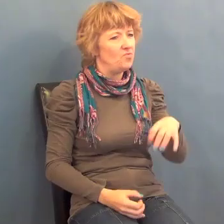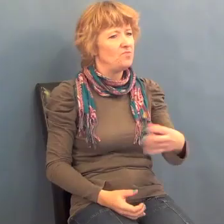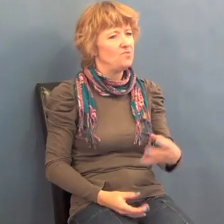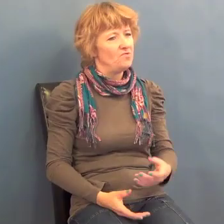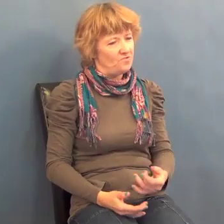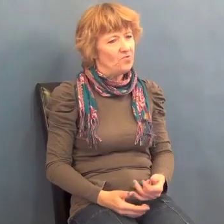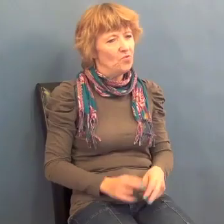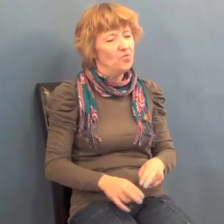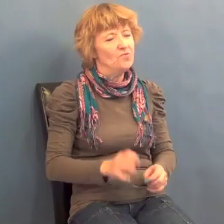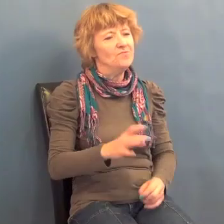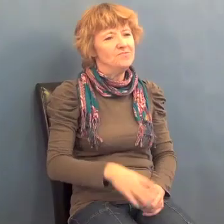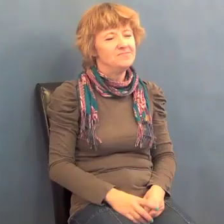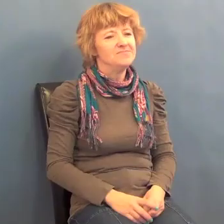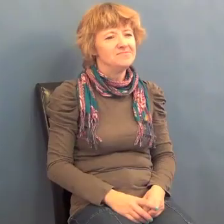Tak, gorzej, może to narzędzie.